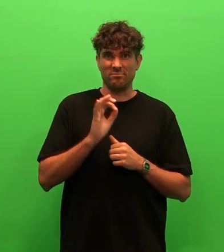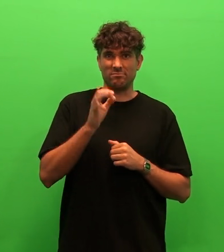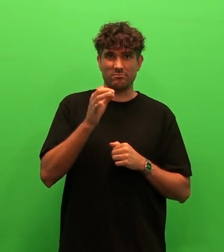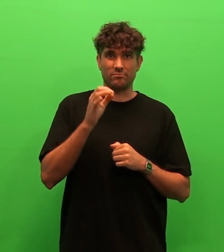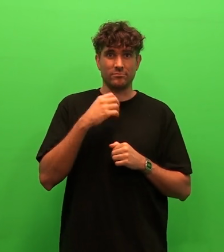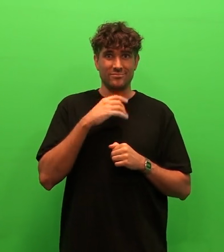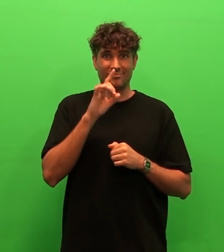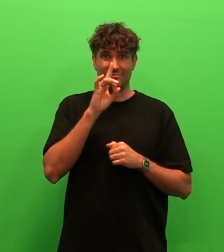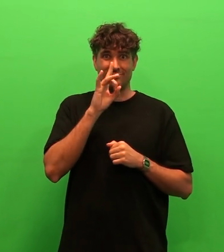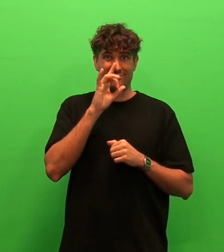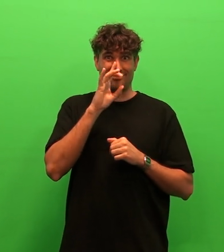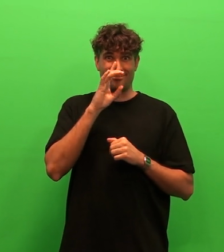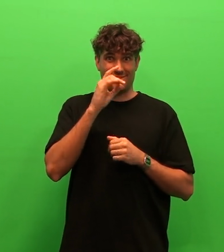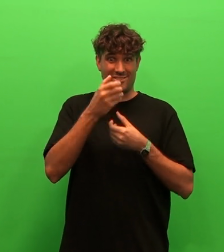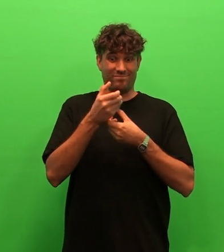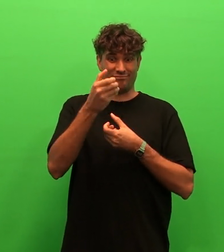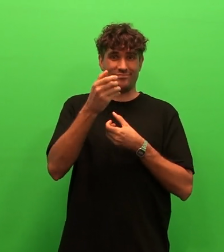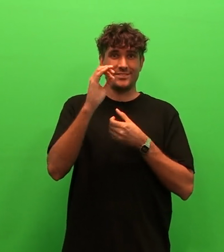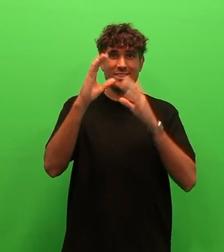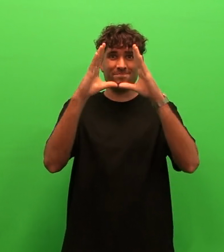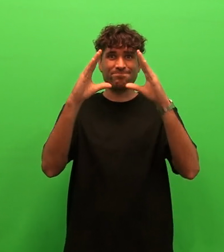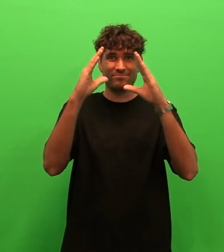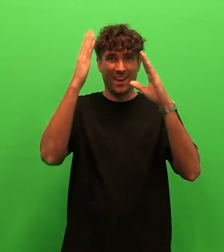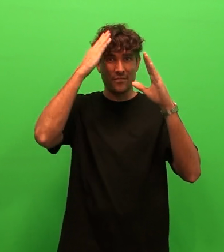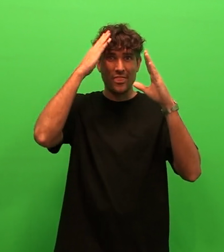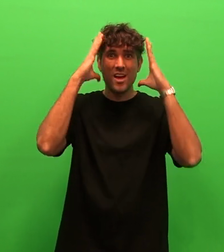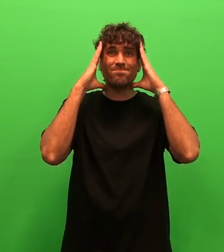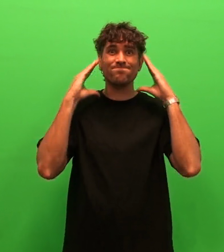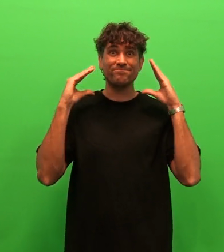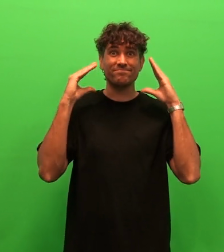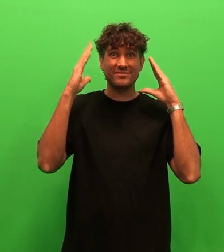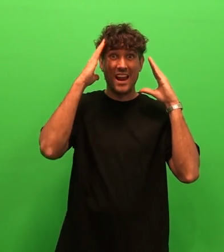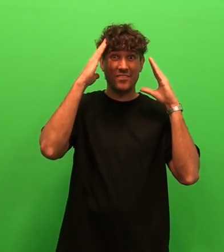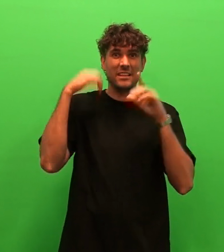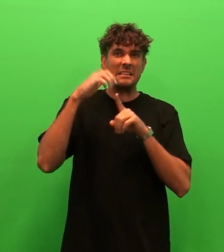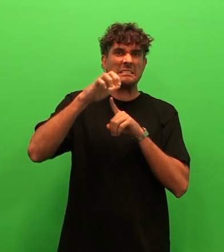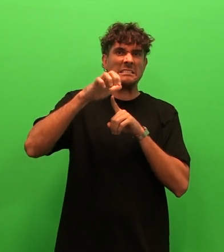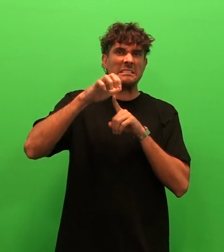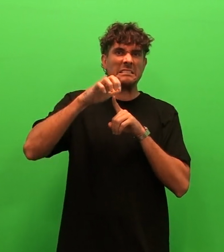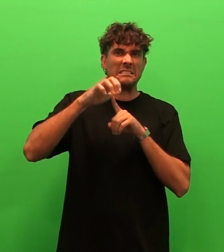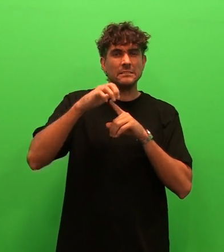Sí, del penis, concretament la part del gland és el que em pica.